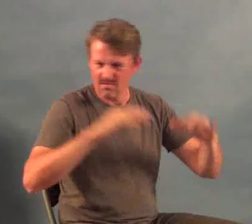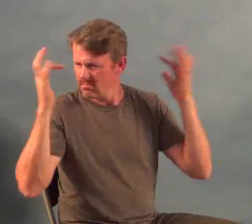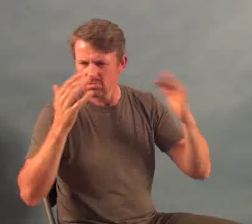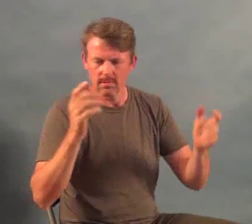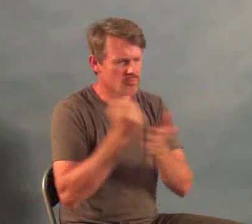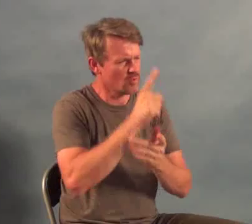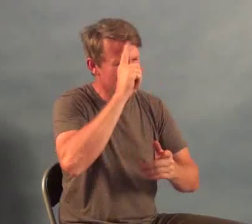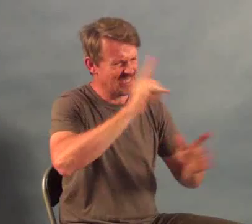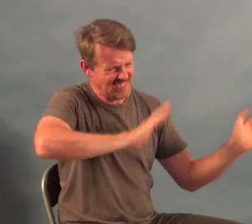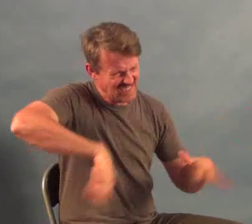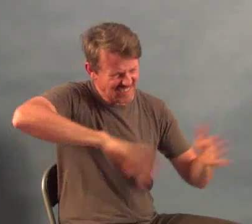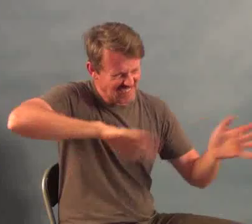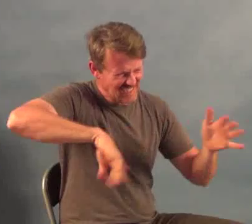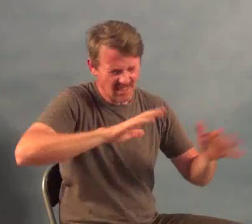Ewakuują w pośpiechu wszystkich ludzi.